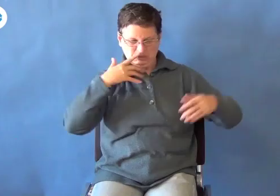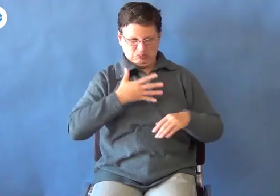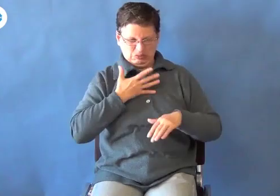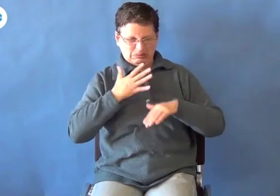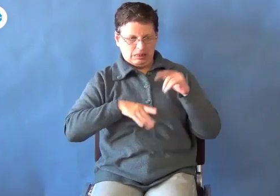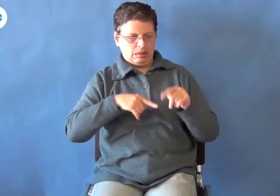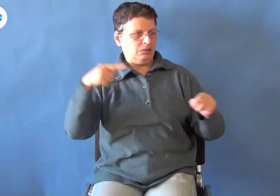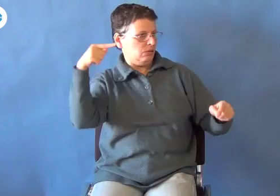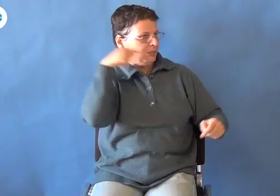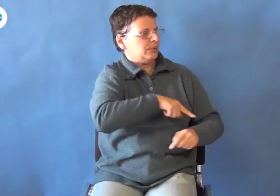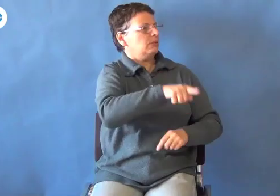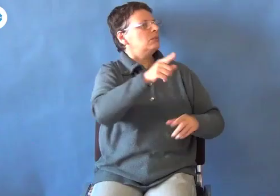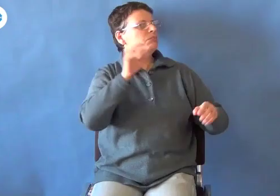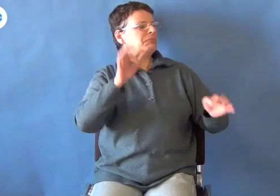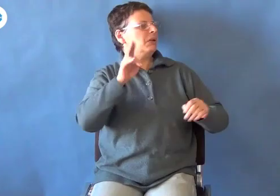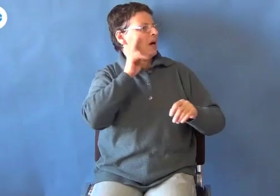Powiedzieli, że ich złe przeczucia się sprawdziły.